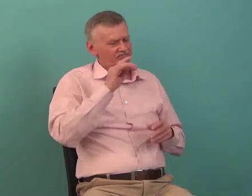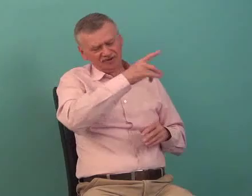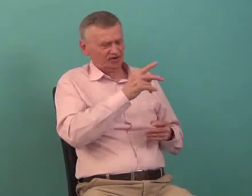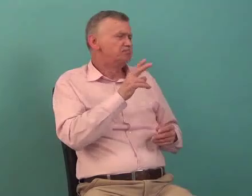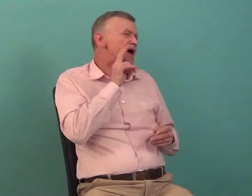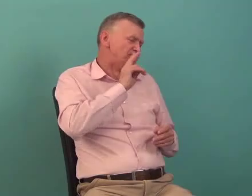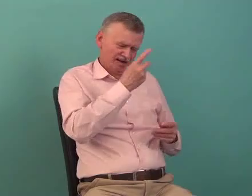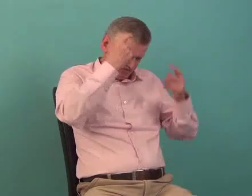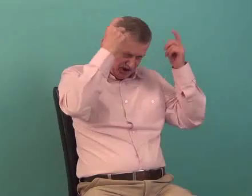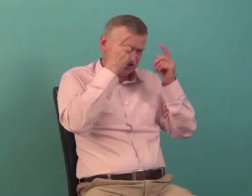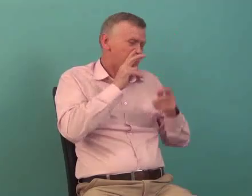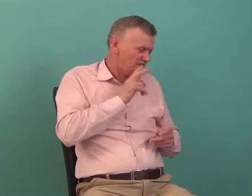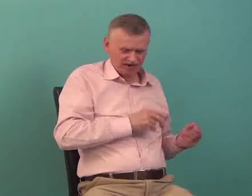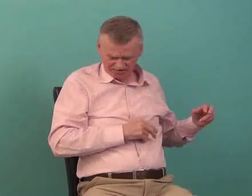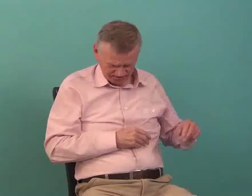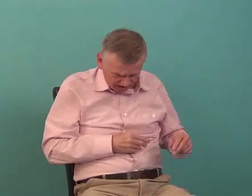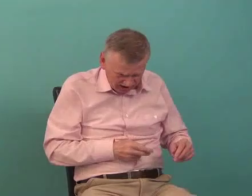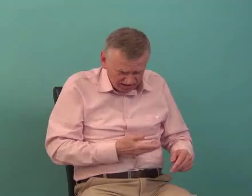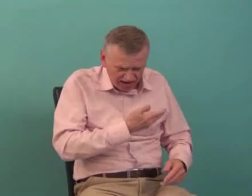Przychodzi mama Myszka Miki i widzi, że nie ma jabłek.